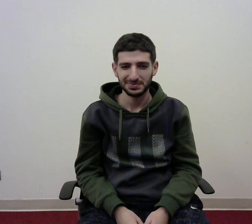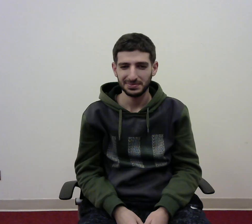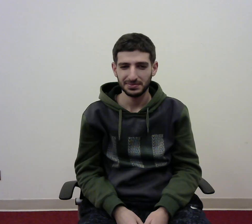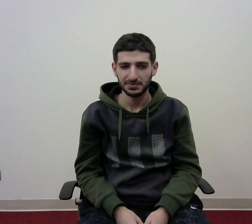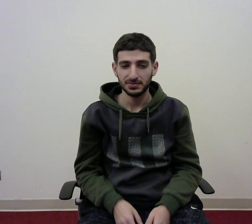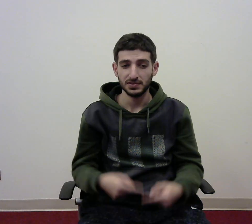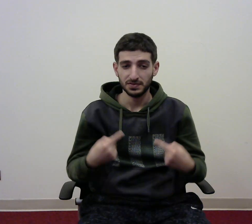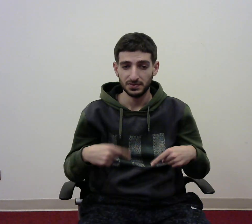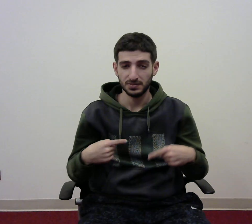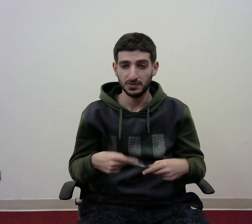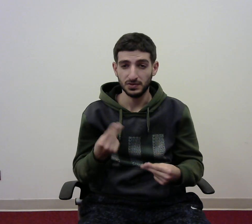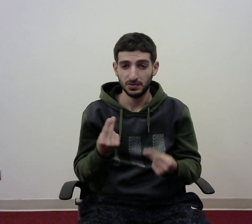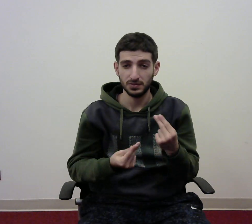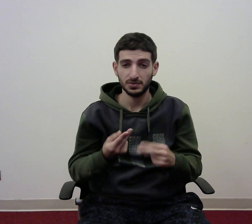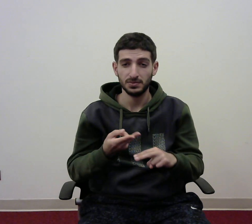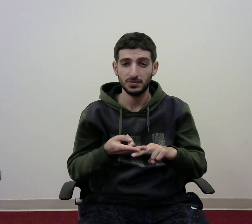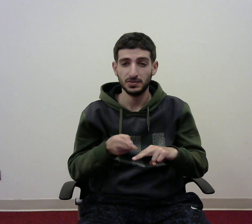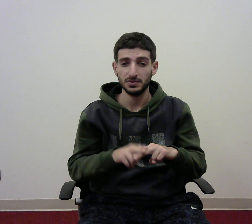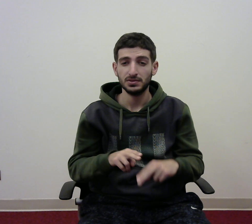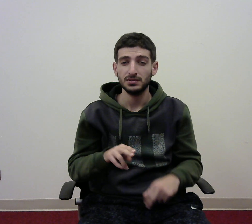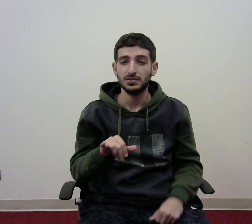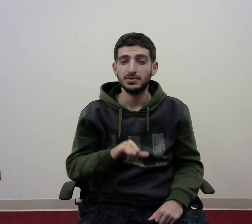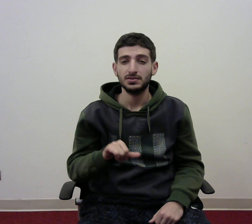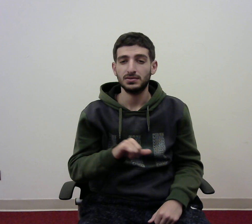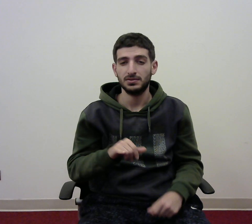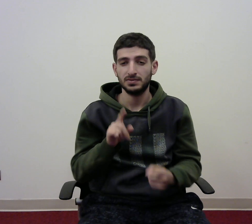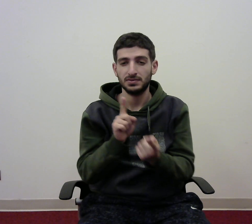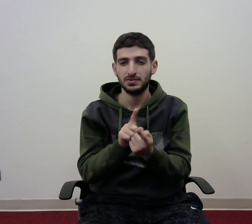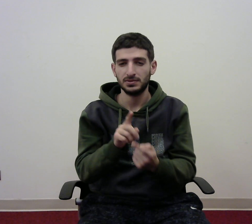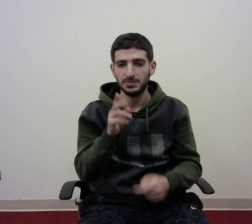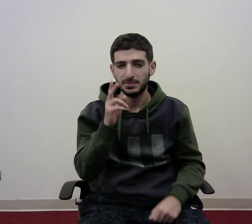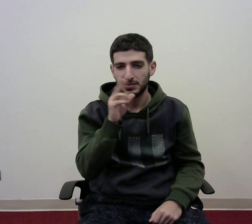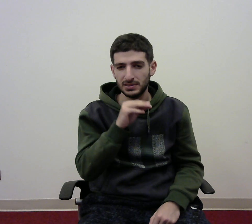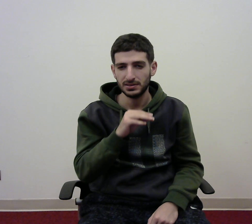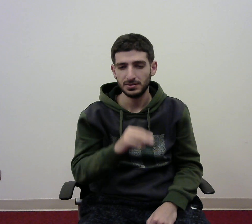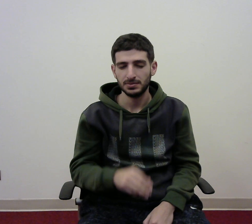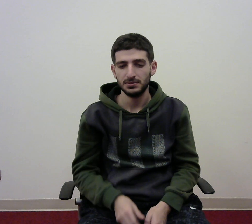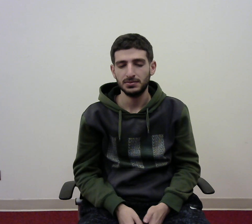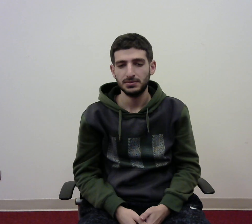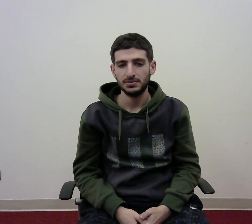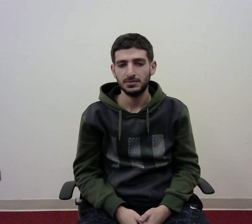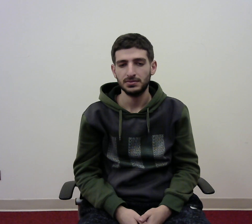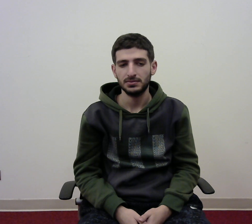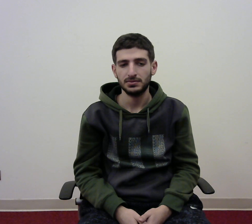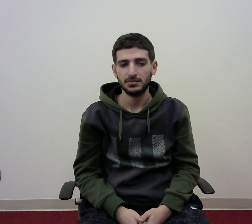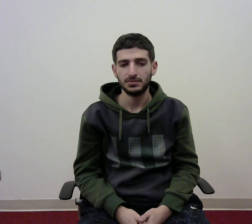Futbol oynamaq üçün harda görüşə bilərik?